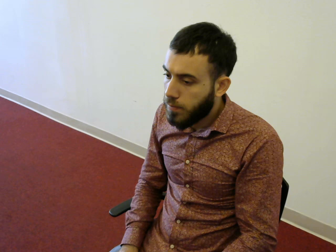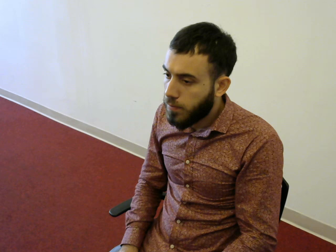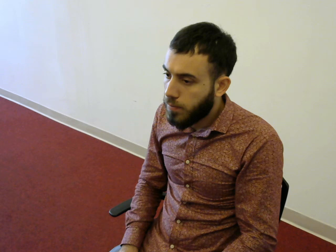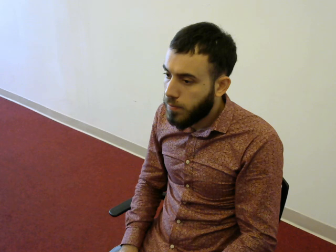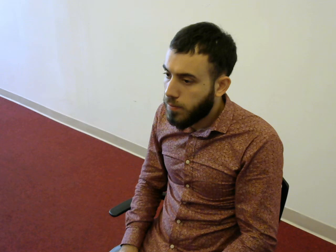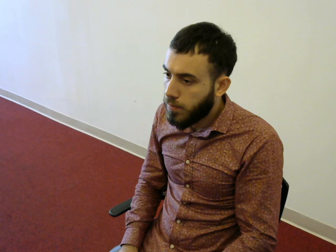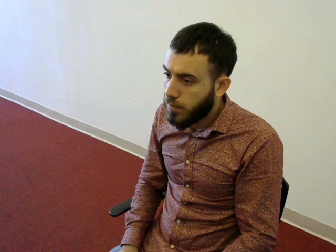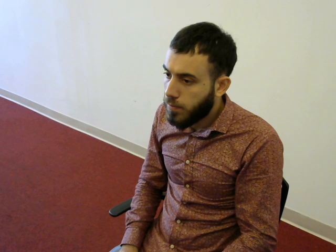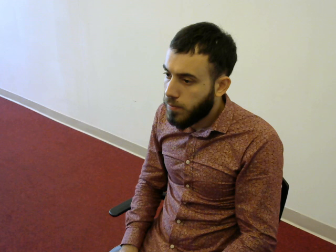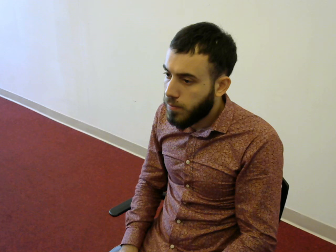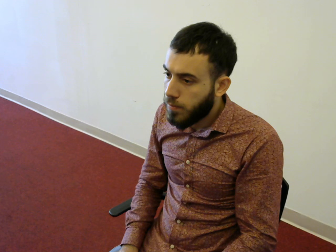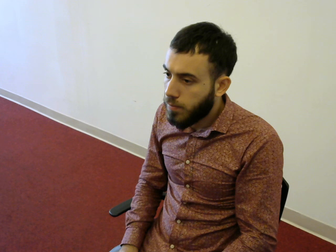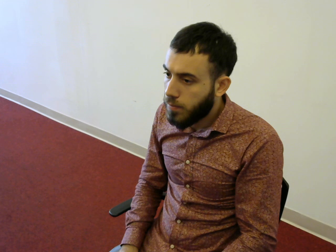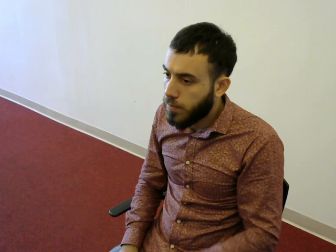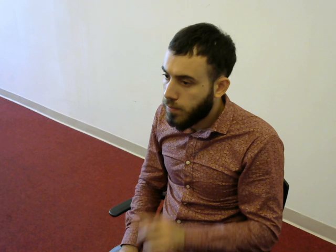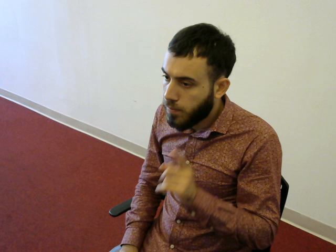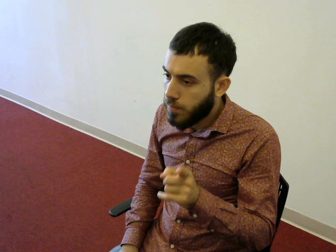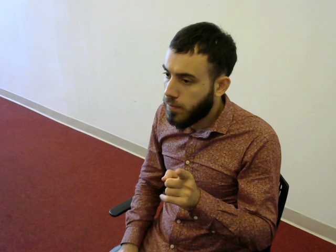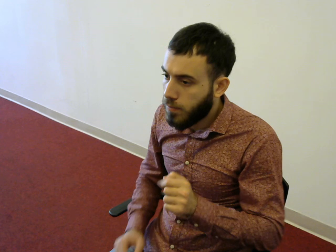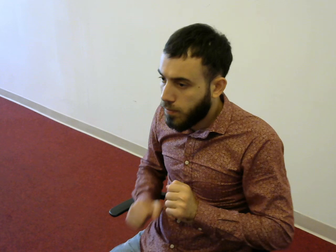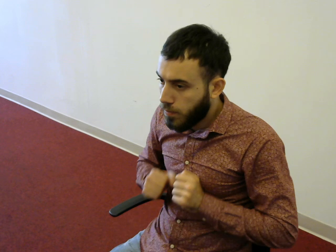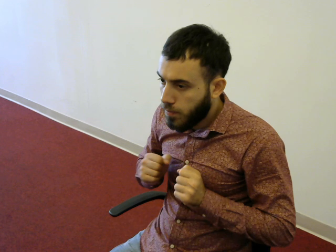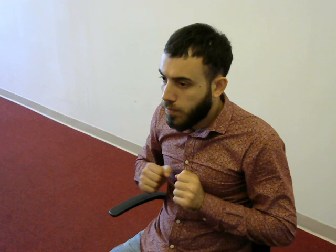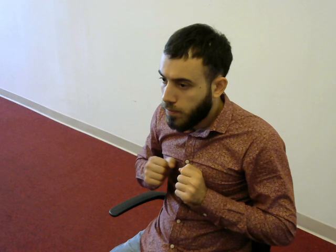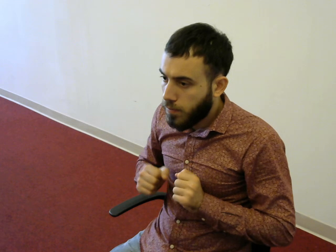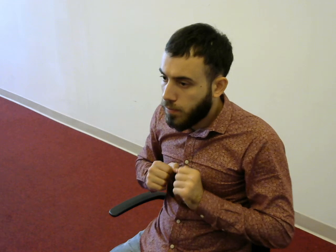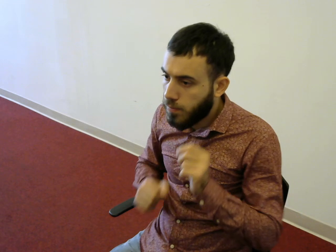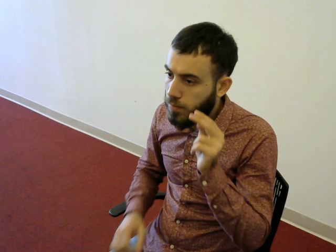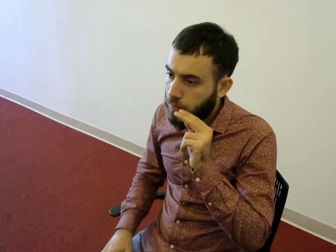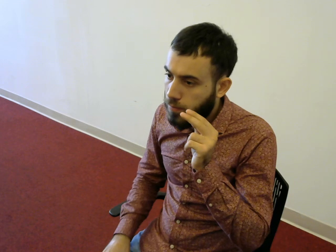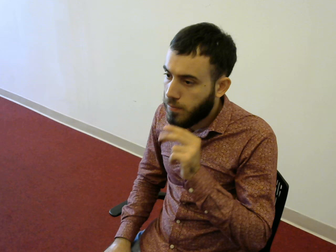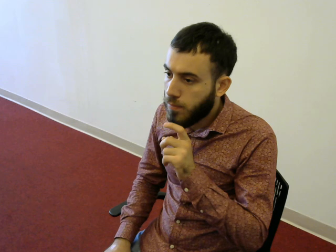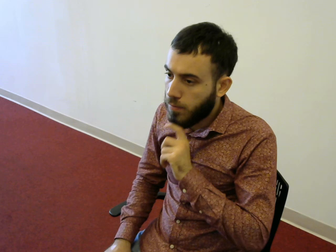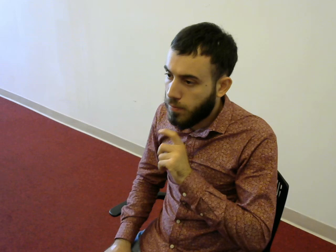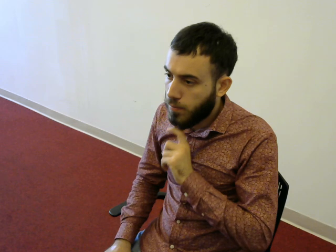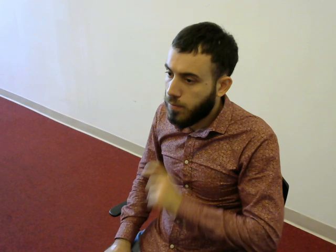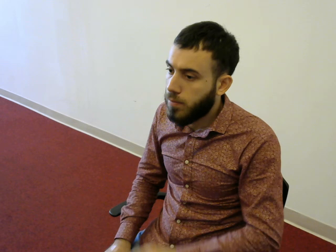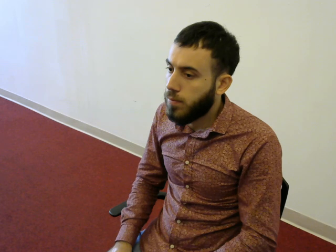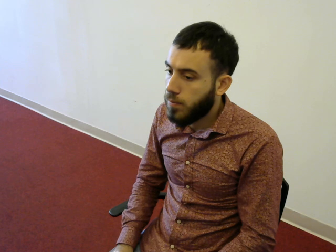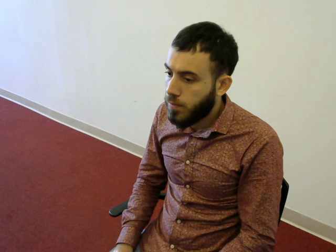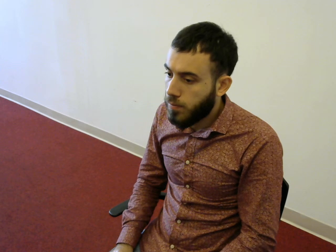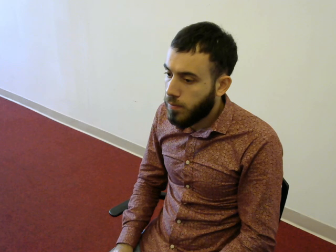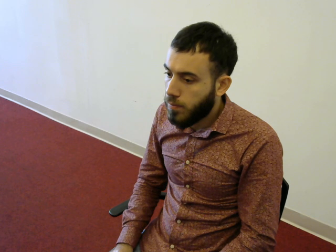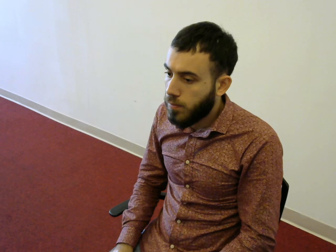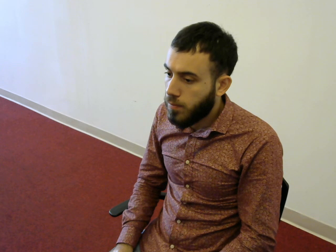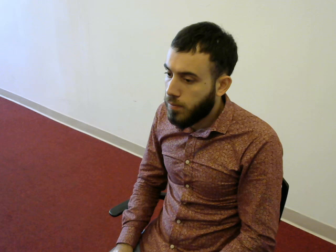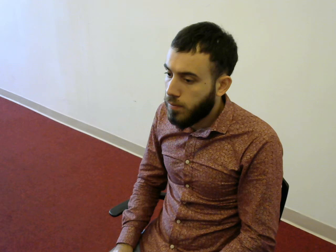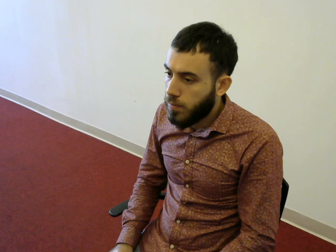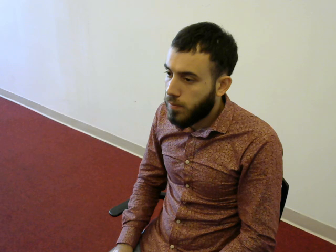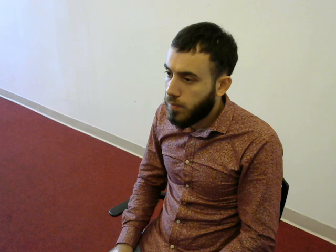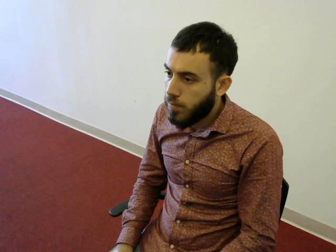O çalışqan şagirddir